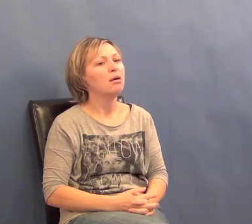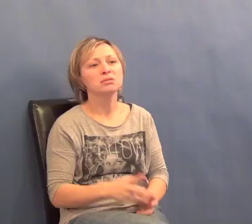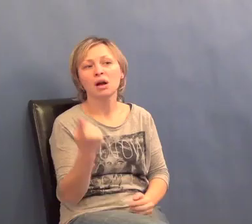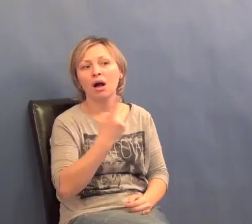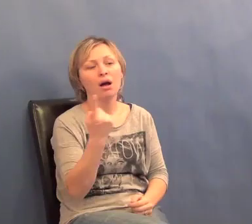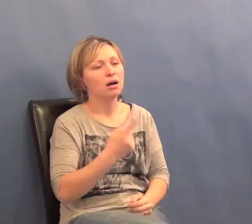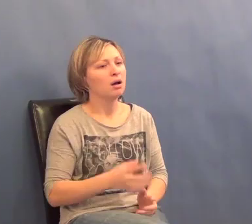Zakaz.